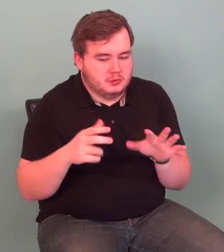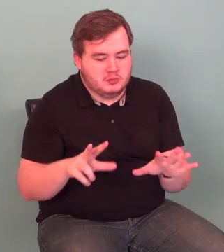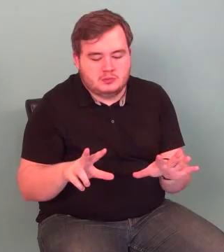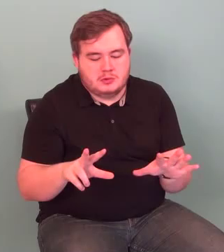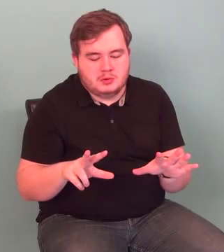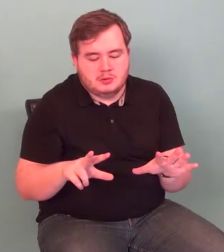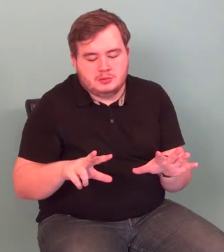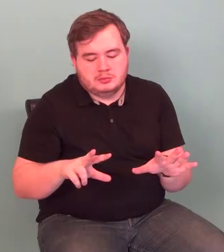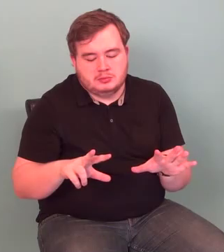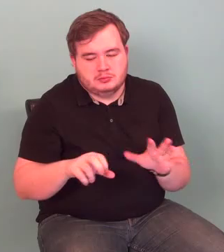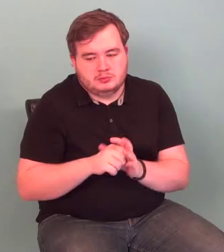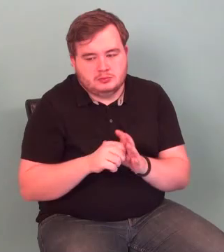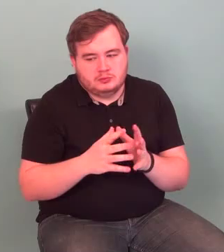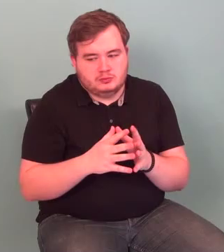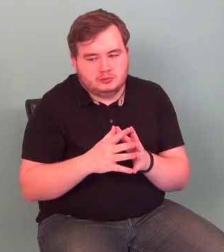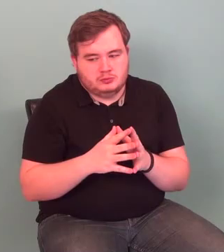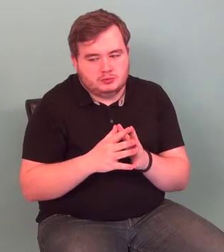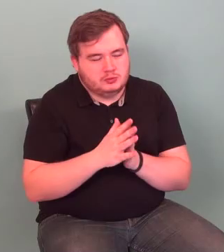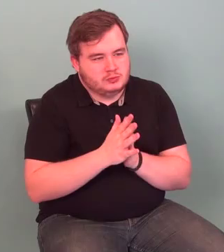Od ósmej do dziesiątej.